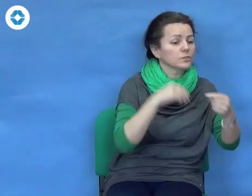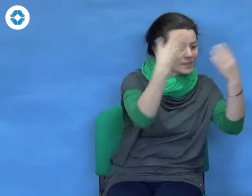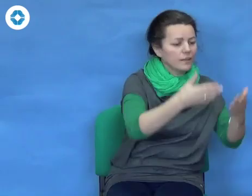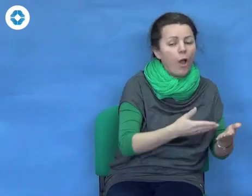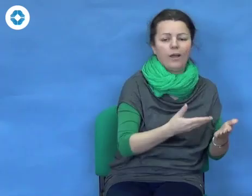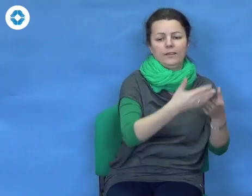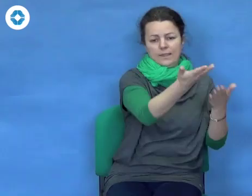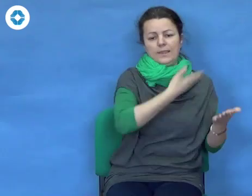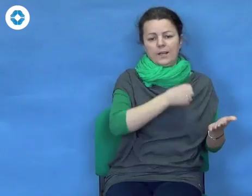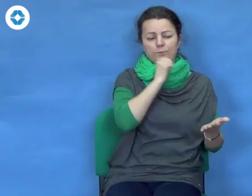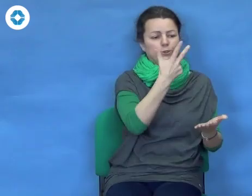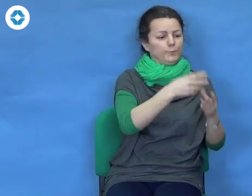Chłopak w podziękowaniu dał mu trzy gruszki.